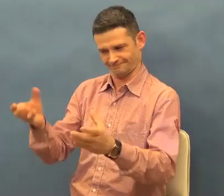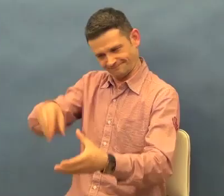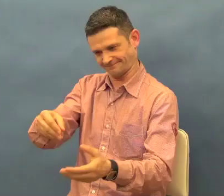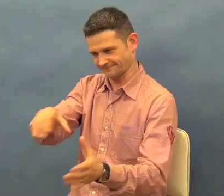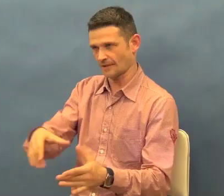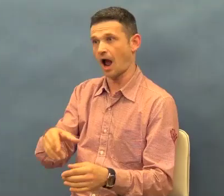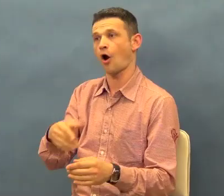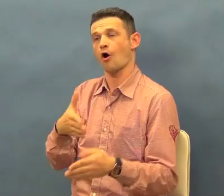Wkłada jabłka.